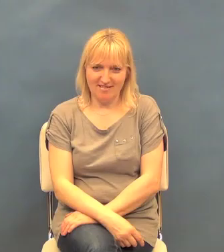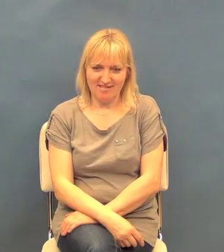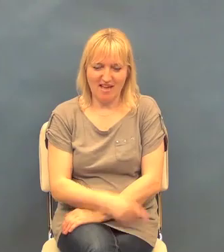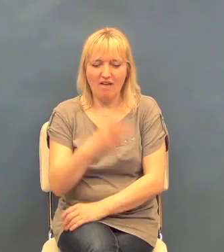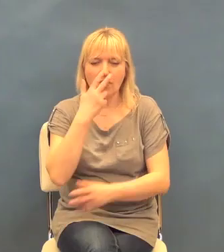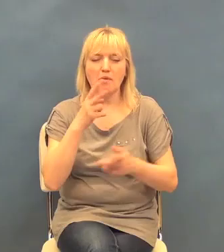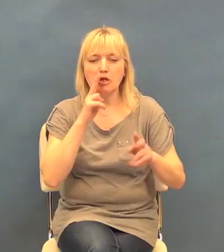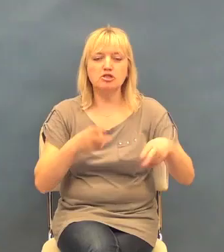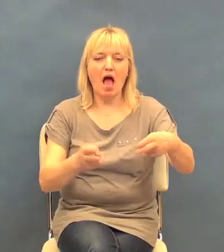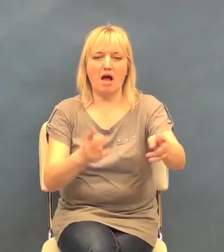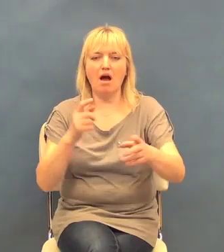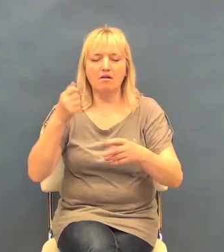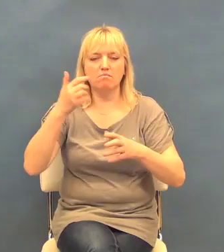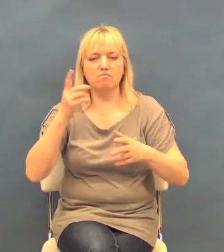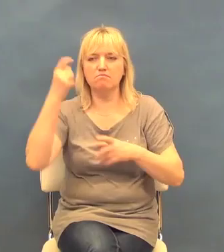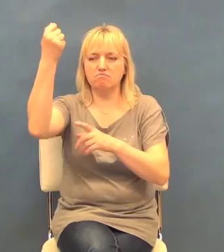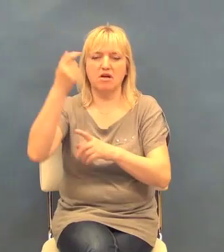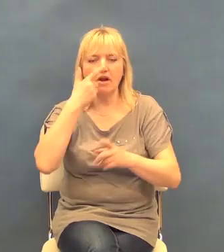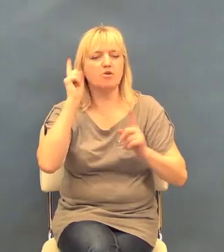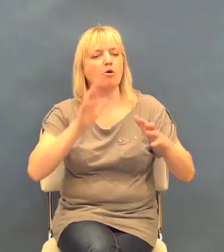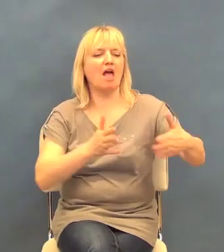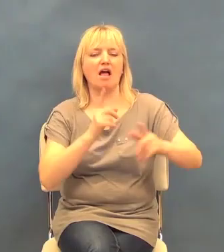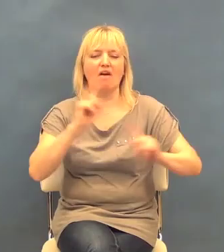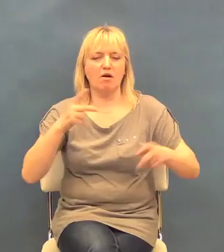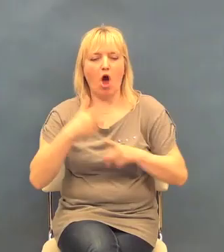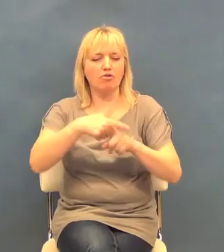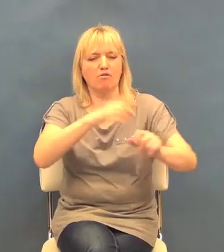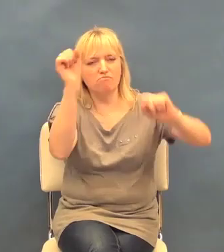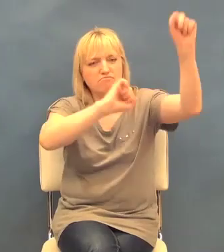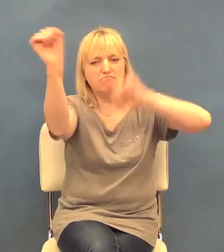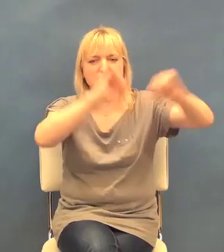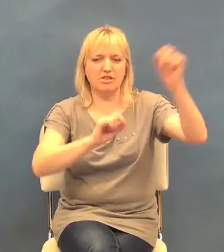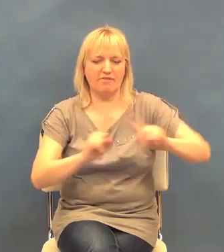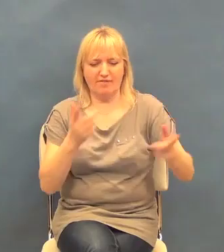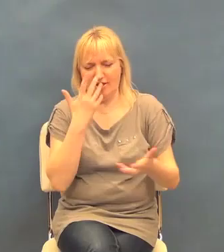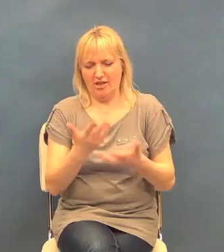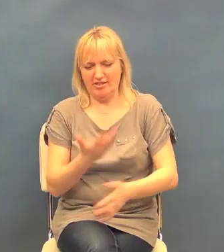Widziałam przy rzece znak z zakazem mycia koni, tak to wyglądało.